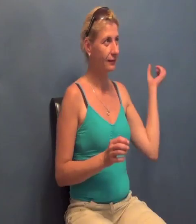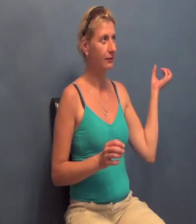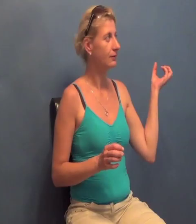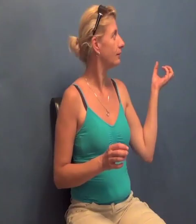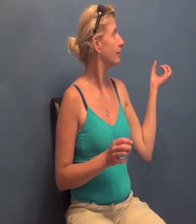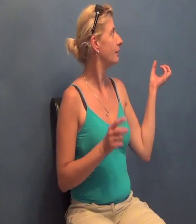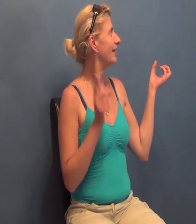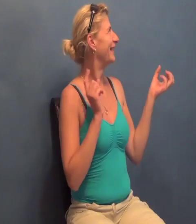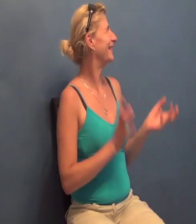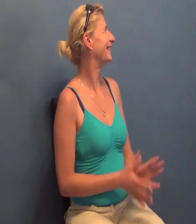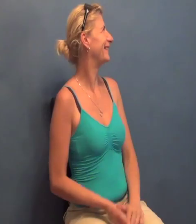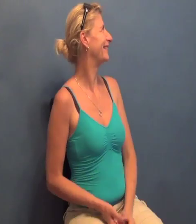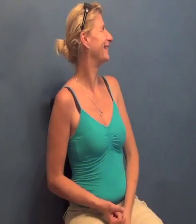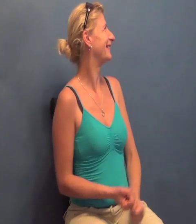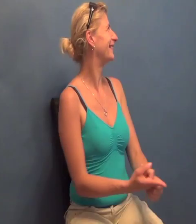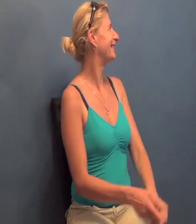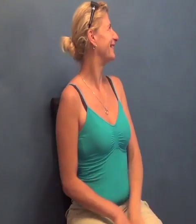Zrobiło mu się głupio i wyrzuca kamienie.